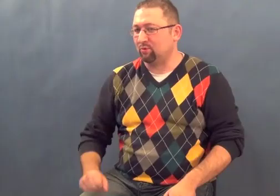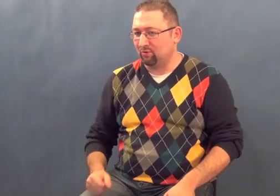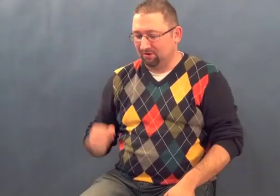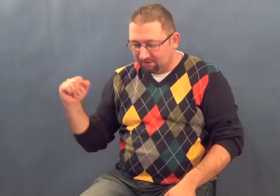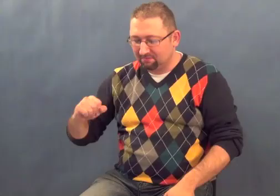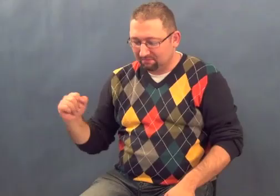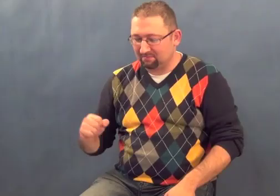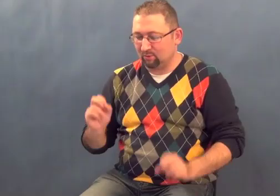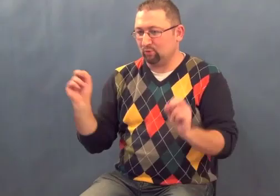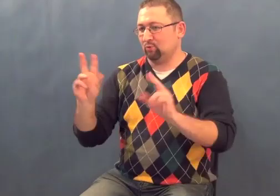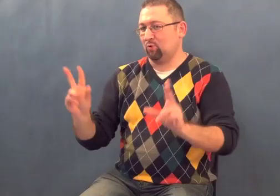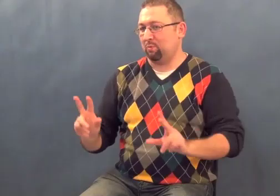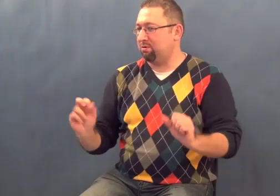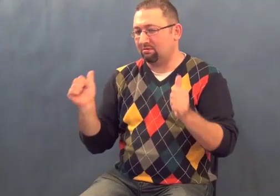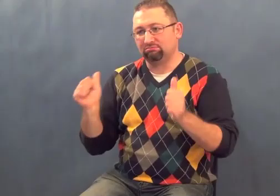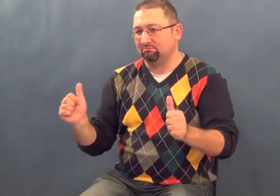Zgadzam się, ok, super.